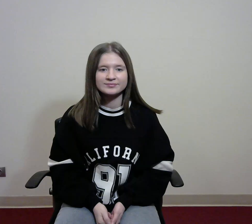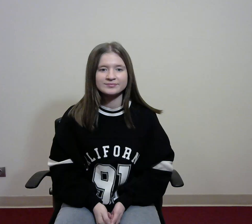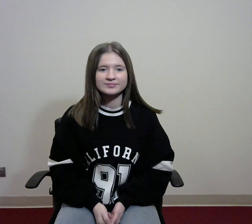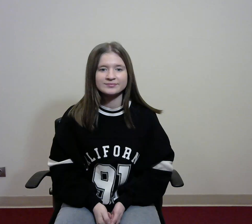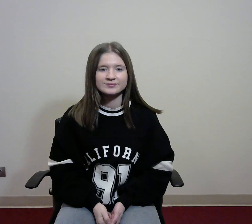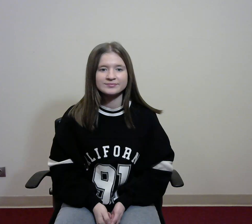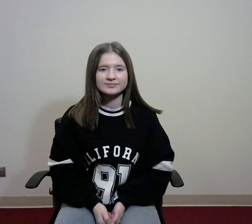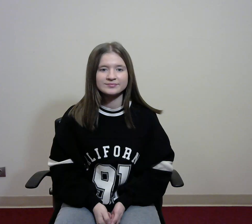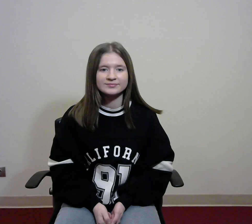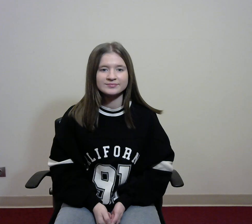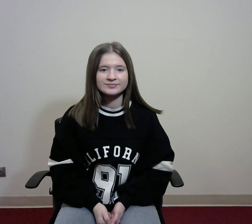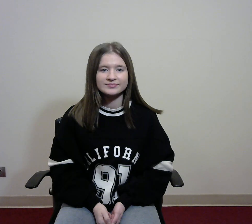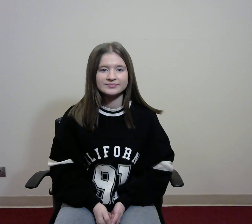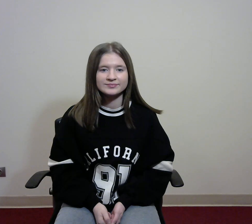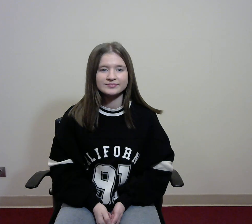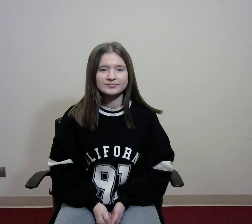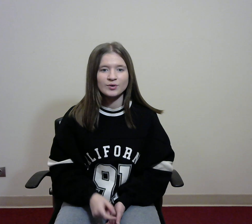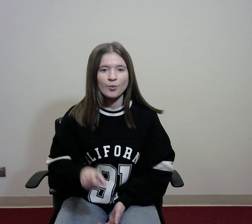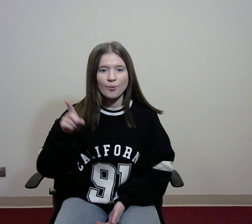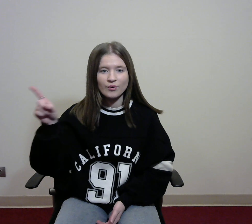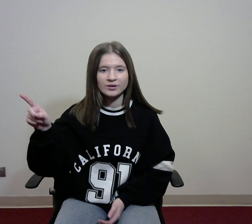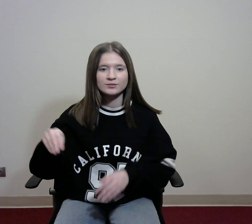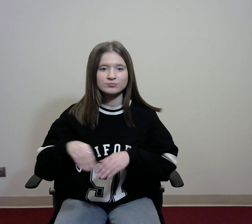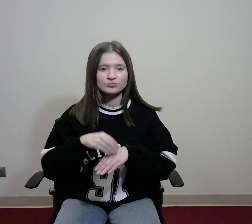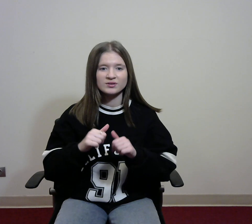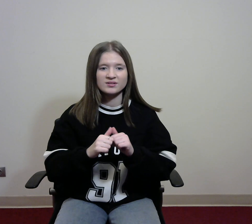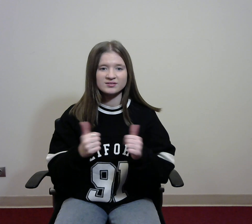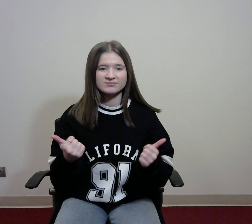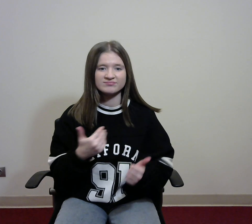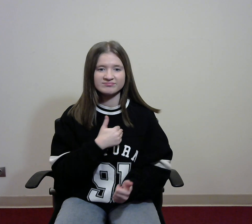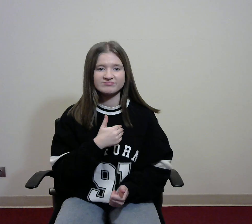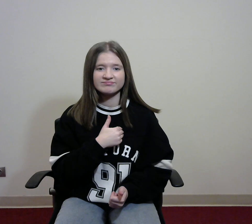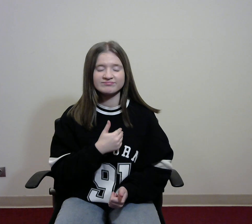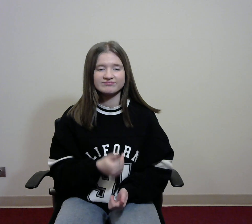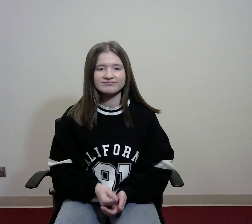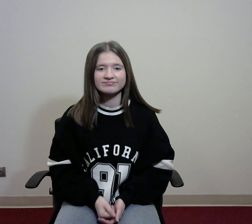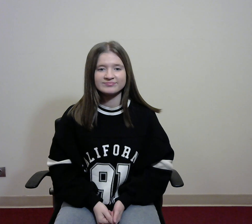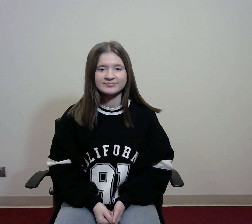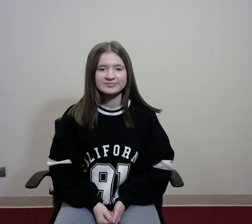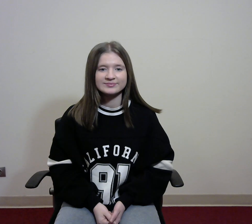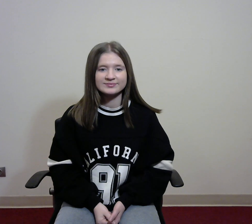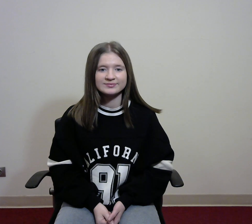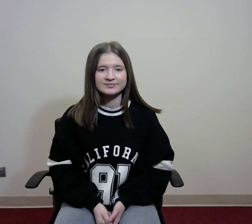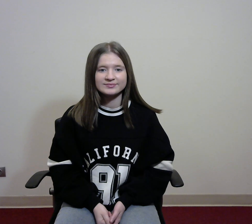O həyat yoldaşından ayrılmaq istəyir